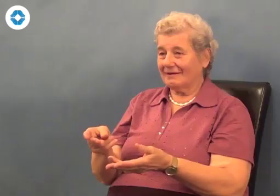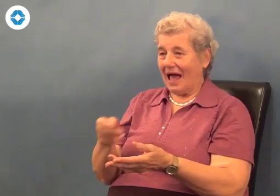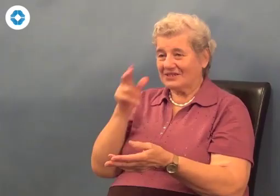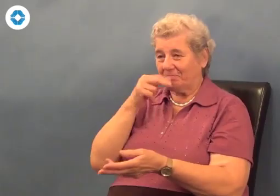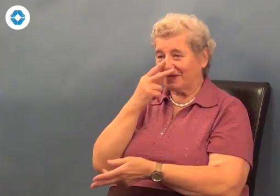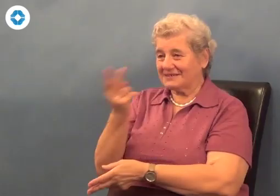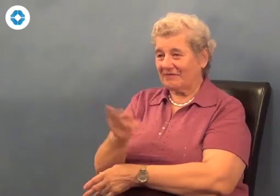Żabki nigdzie nie widać.